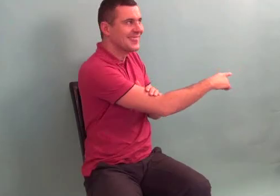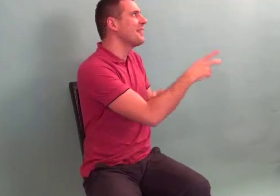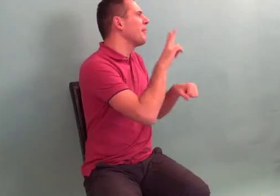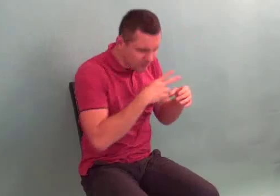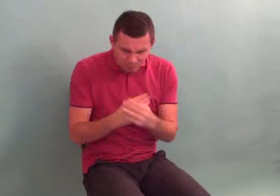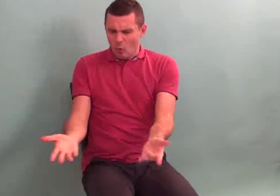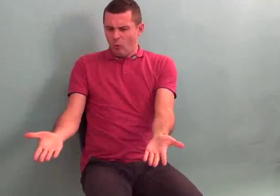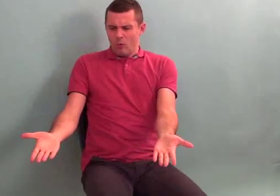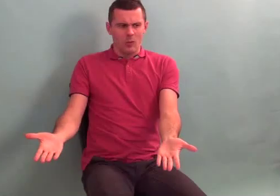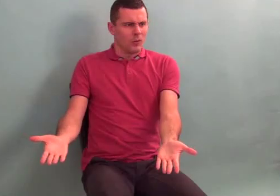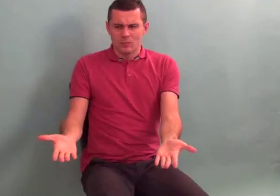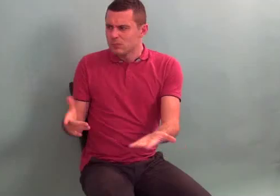Policjant wzburzony widzi, że chłopiec zniknął.